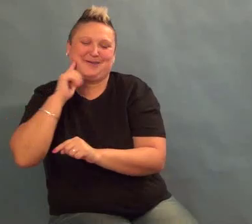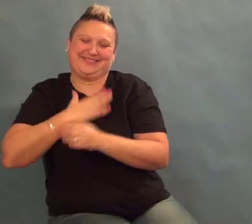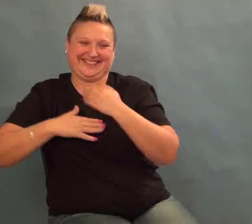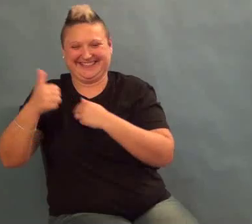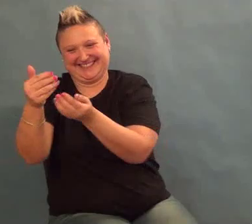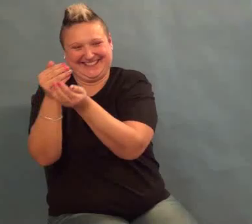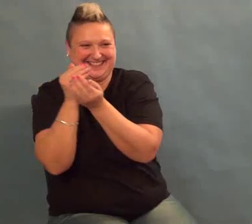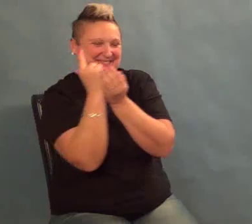Chłopiec wziął jedną żabę i poszedł.